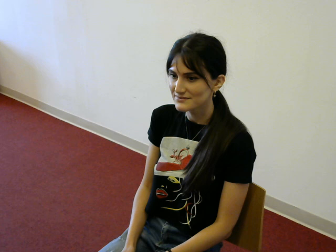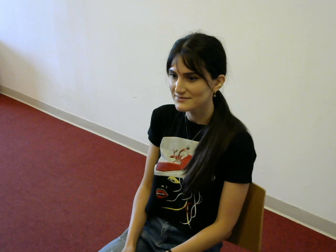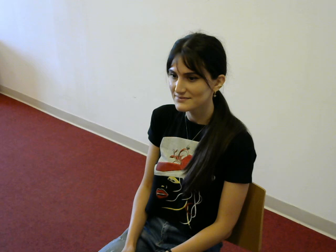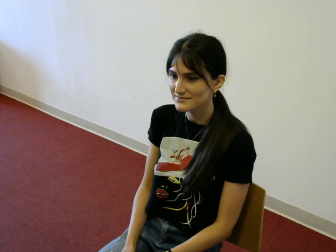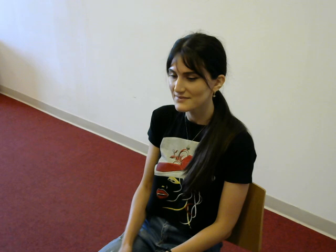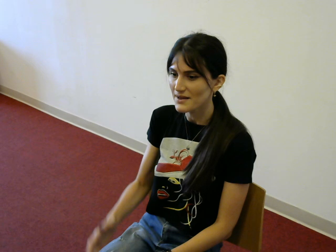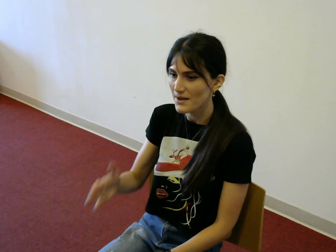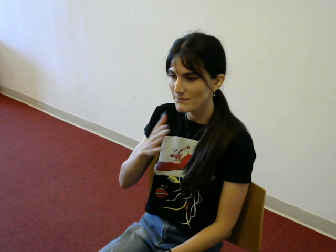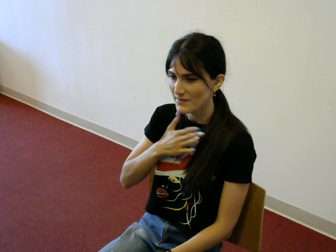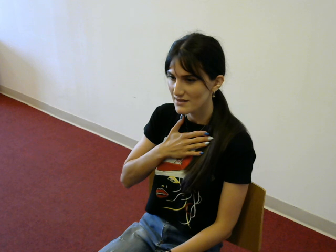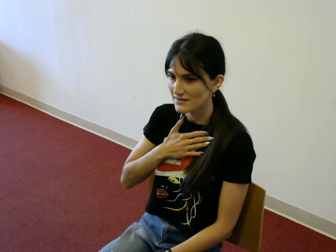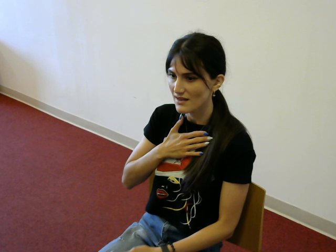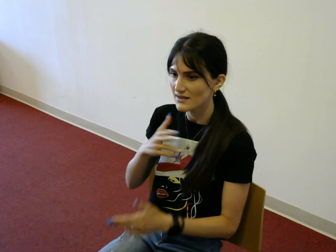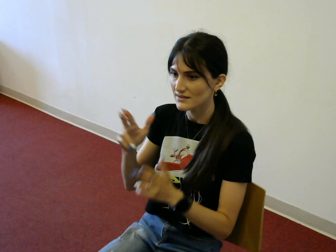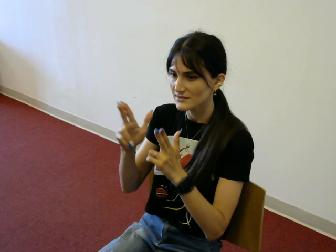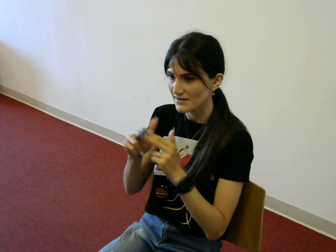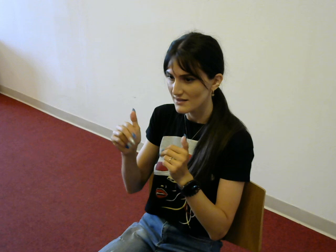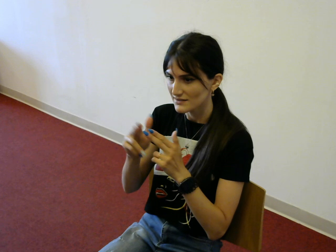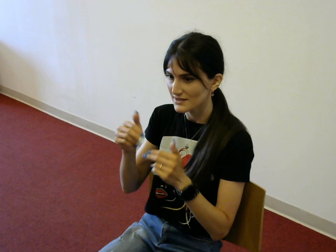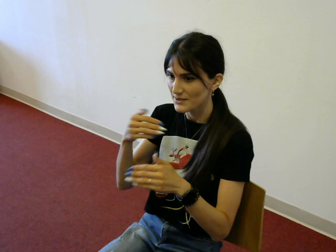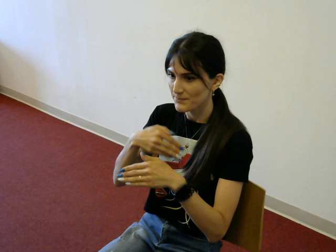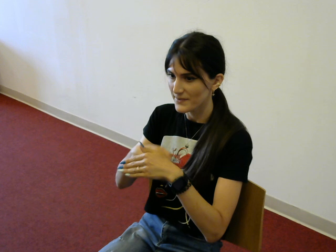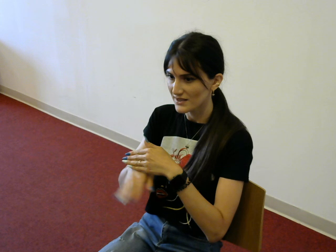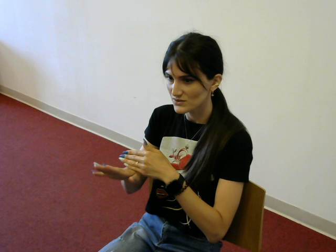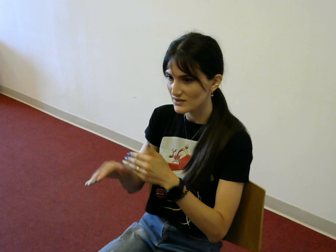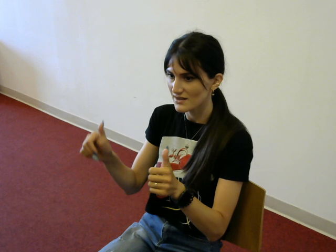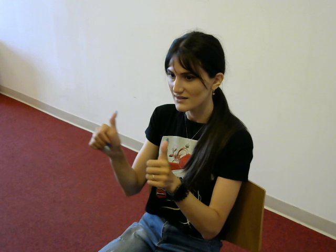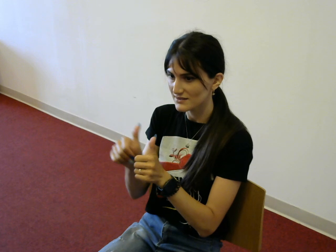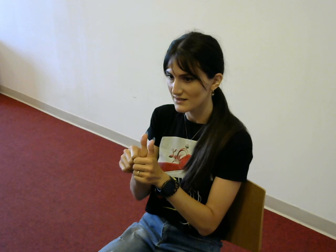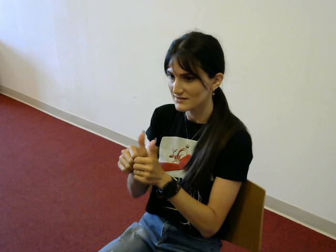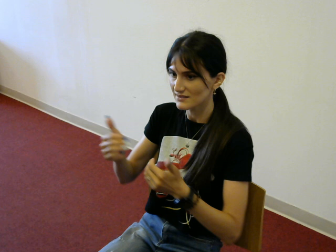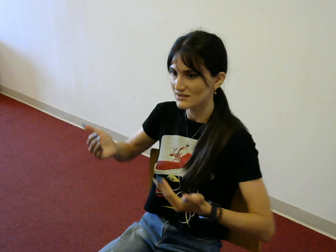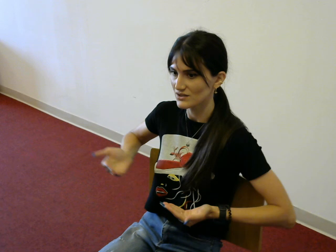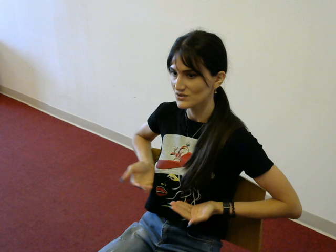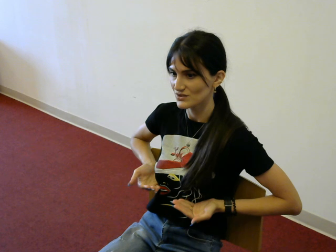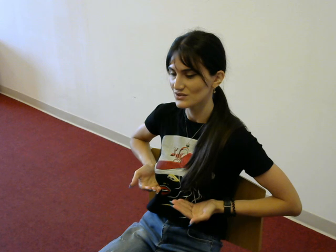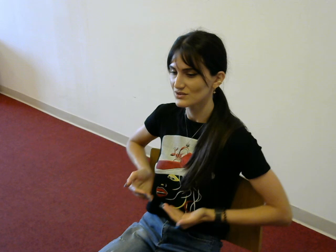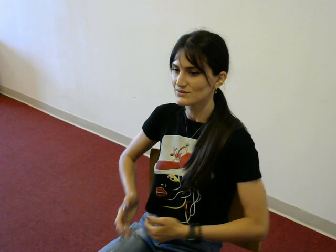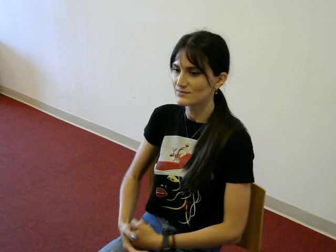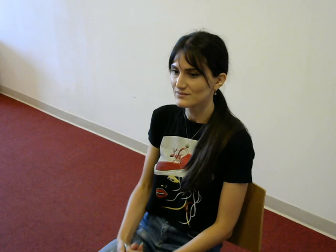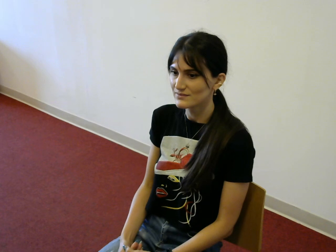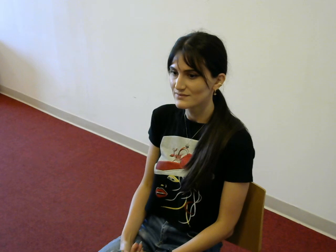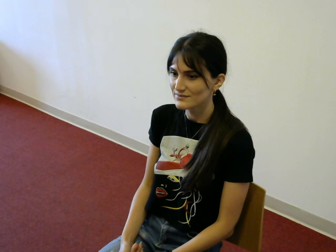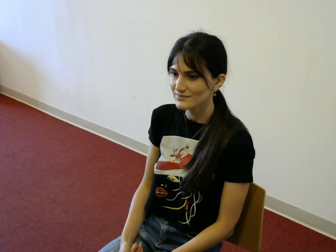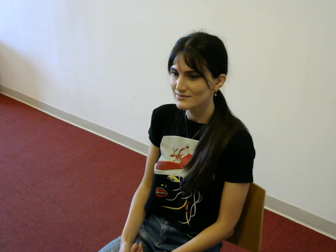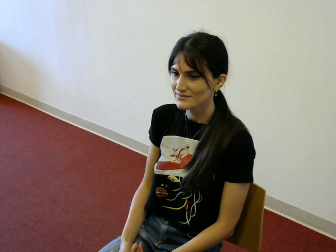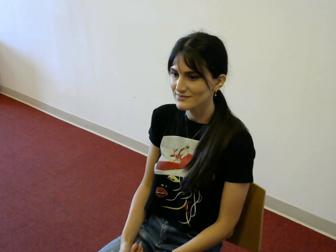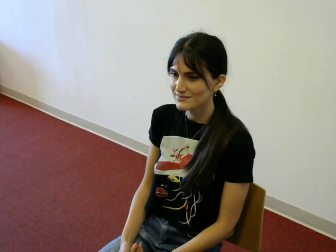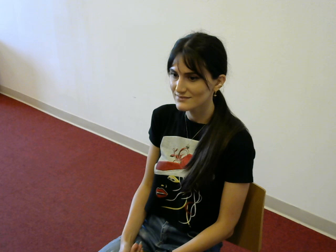Mən Nərimanov metrosunun yanında yaşayıram